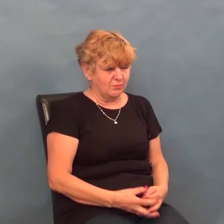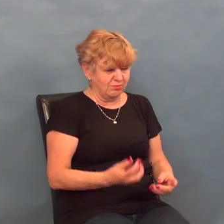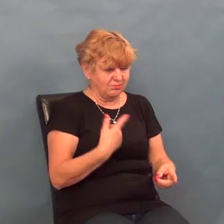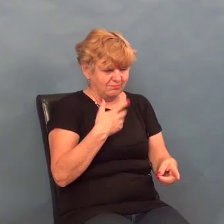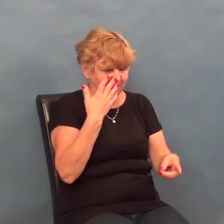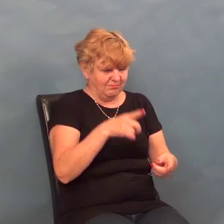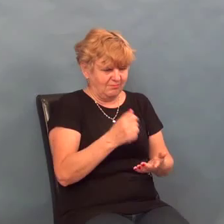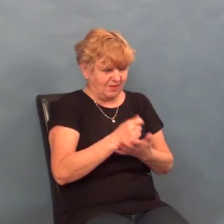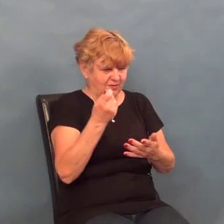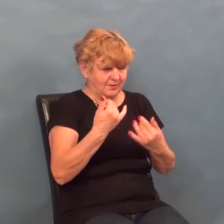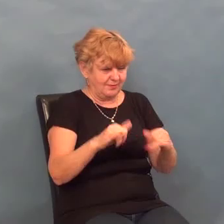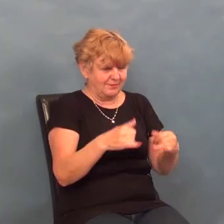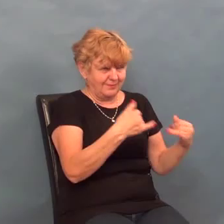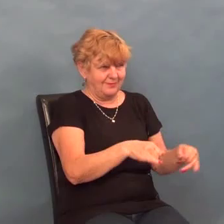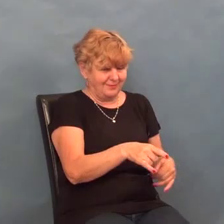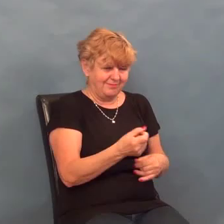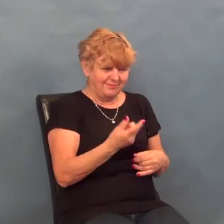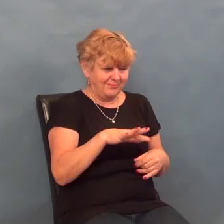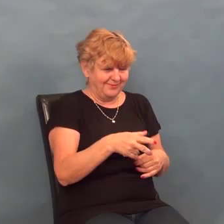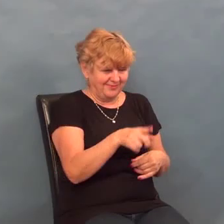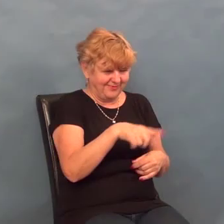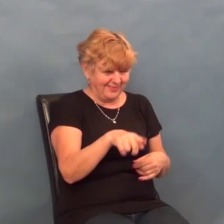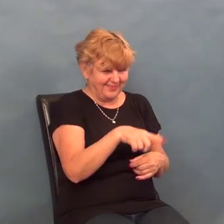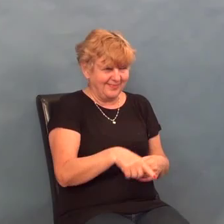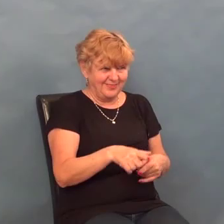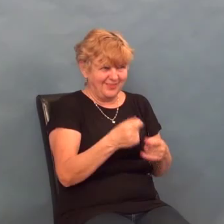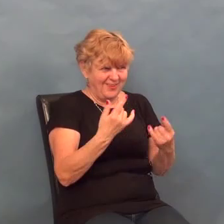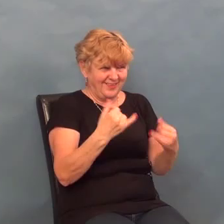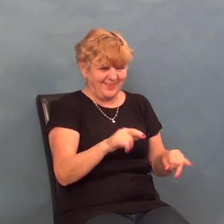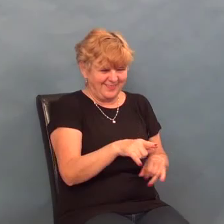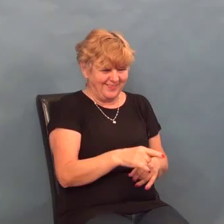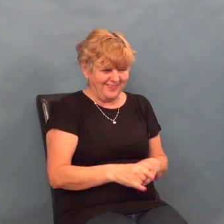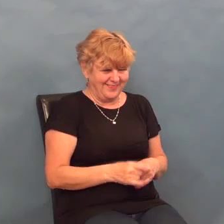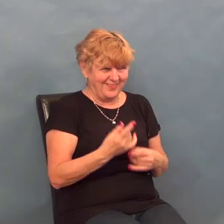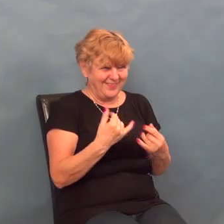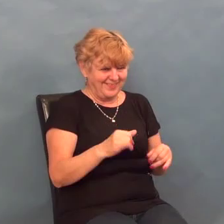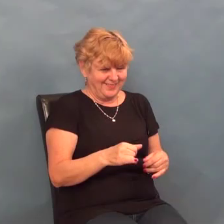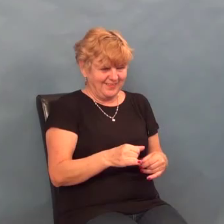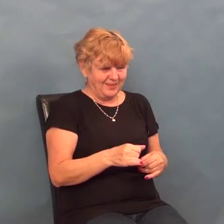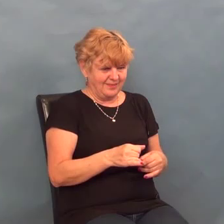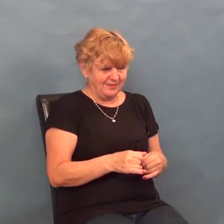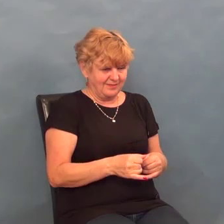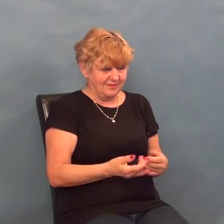Nie znam tego znaku, mam prawo jazdy i wiem, że znaki są inne niż to, to koło jest dziwne.